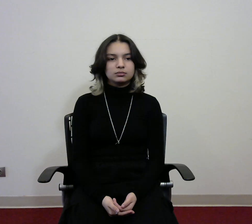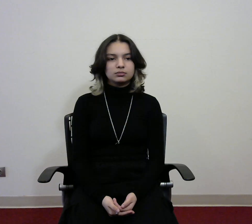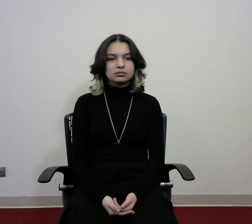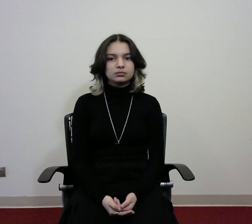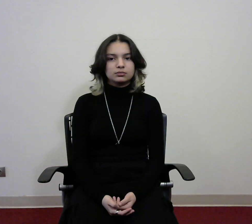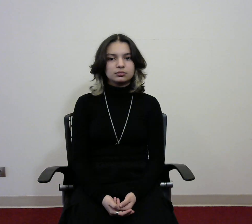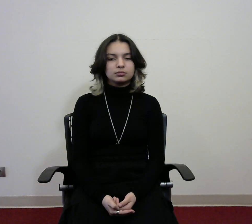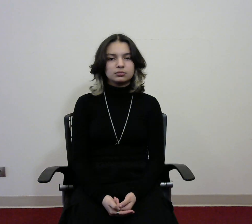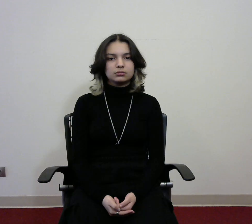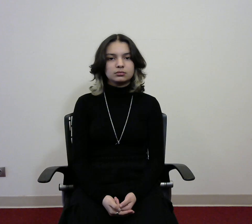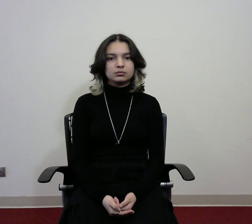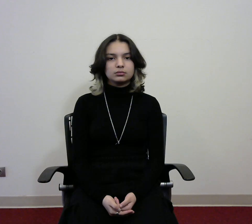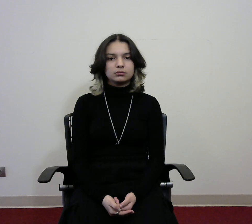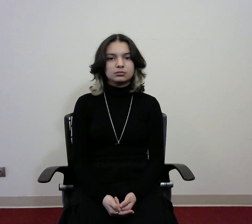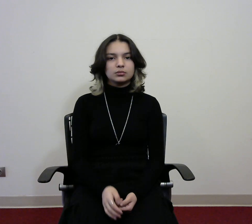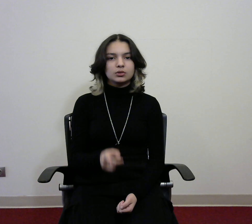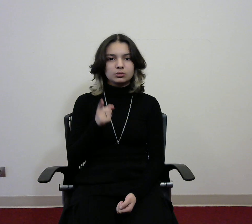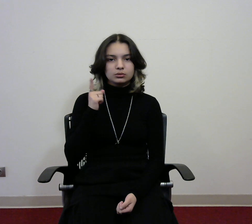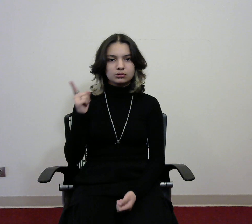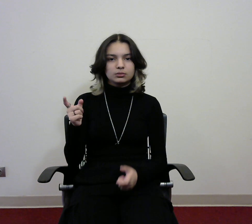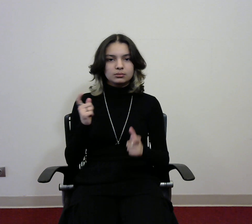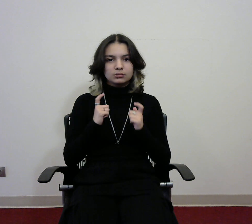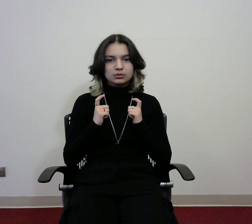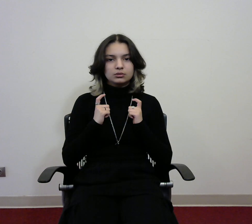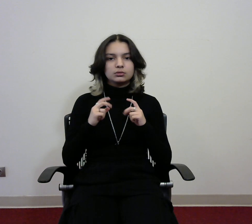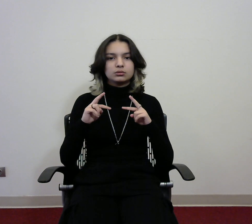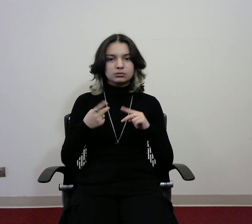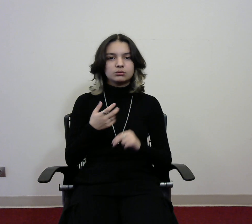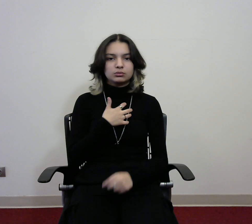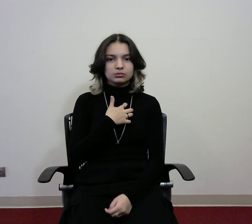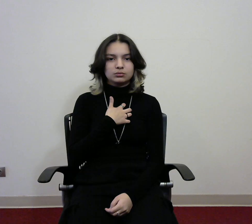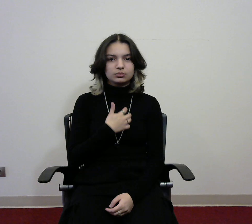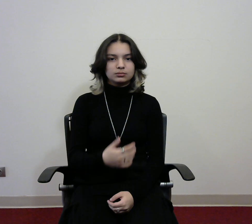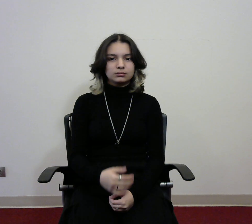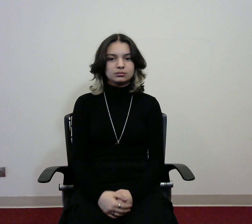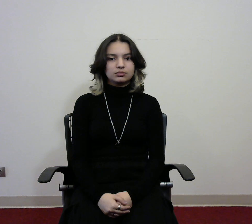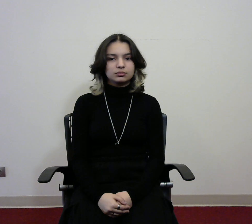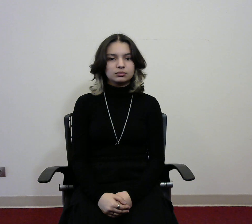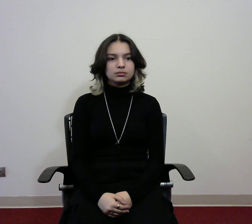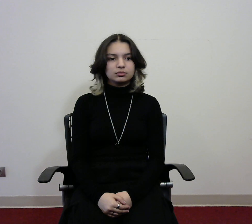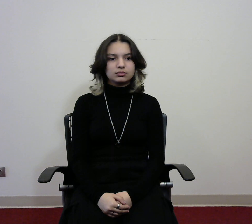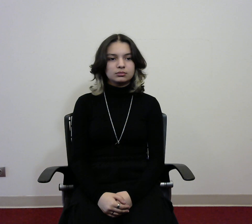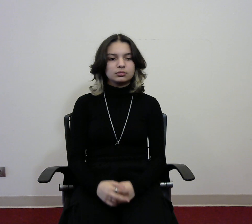O köynəyini dəyişmək istəyir